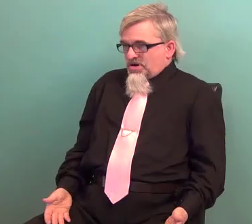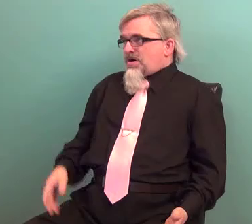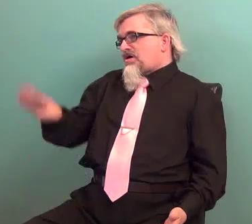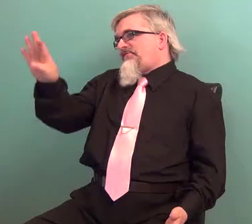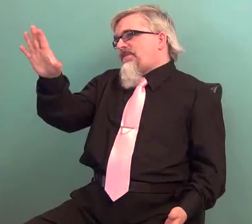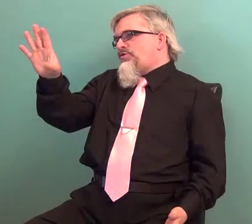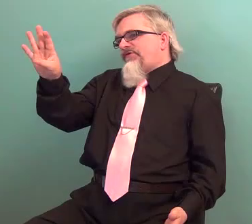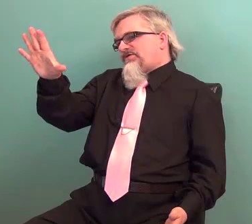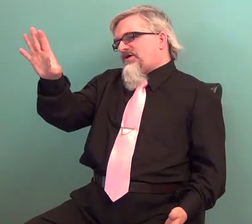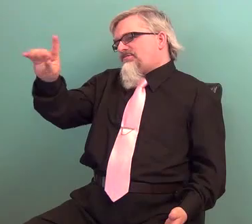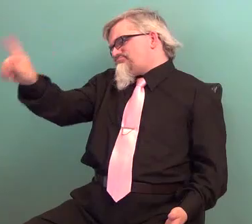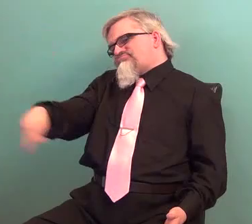Czwarta, piąta albo później.